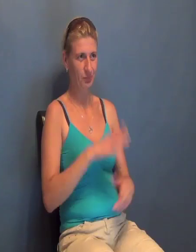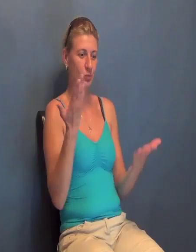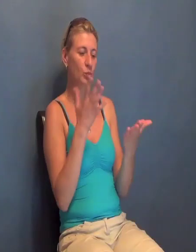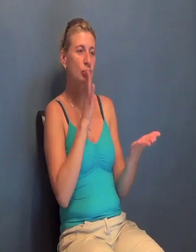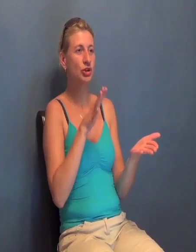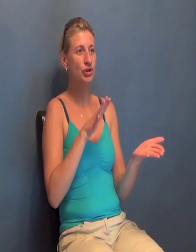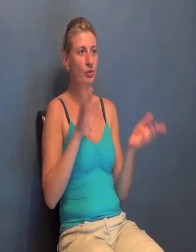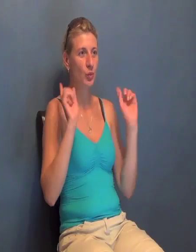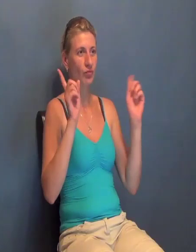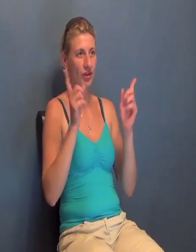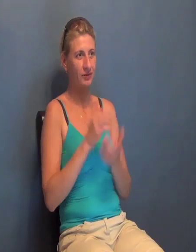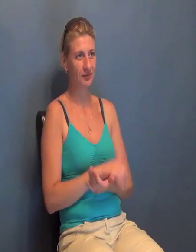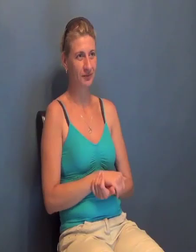Może ostrzega przed poślizgiem.